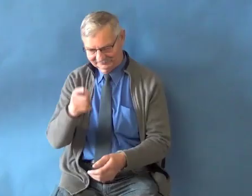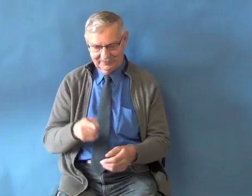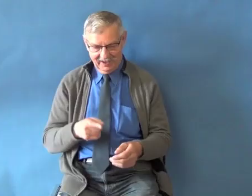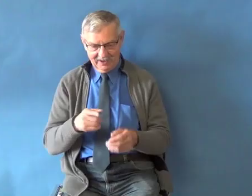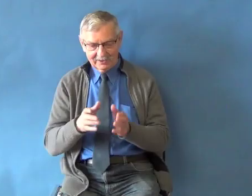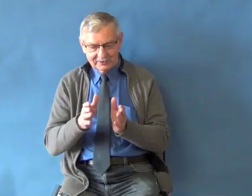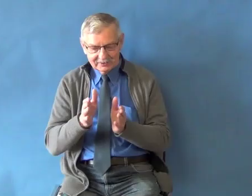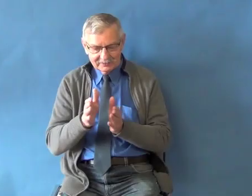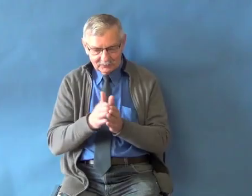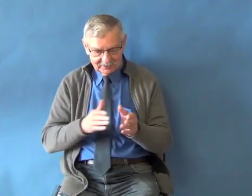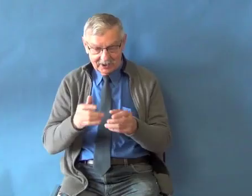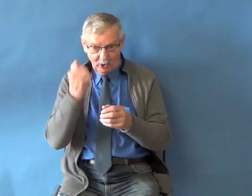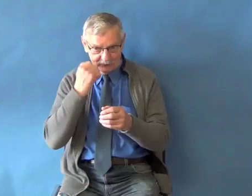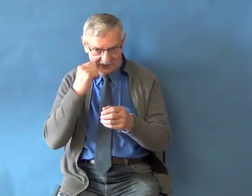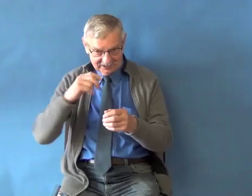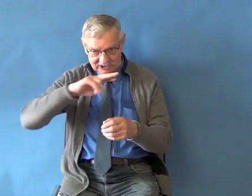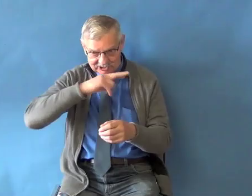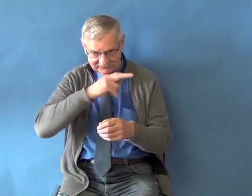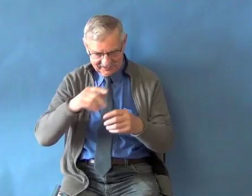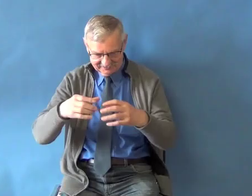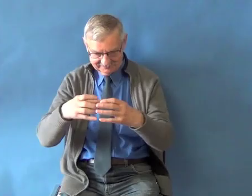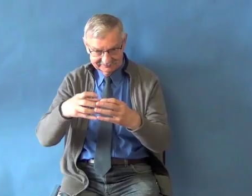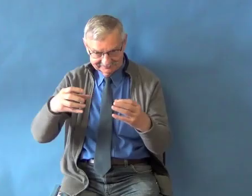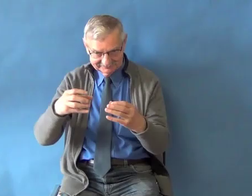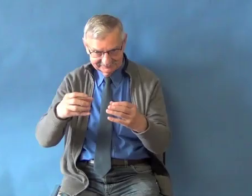Na przykład, owoce, gruszka, taki kształt.